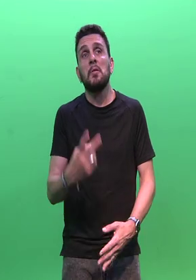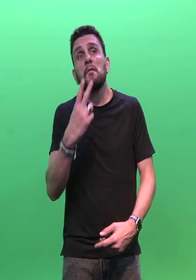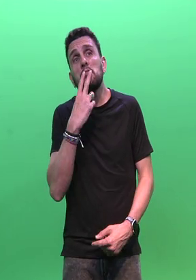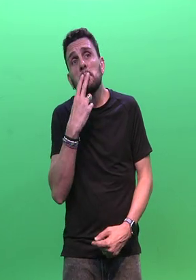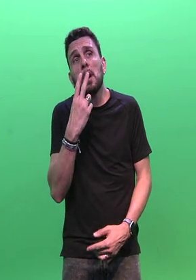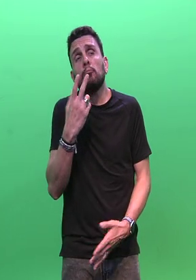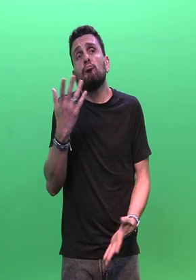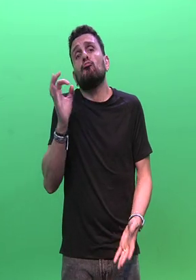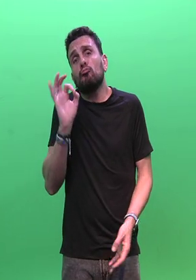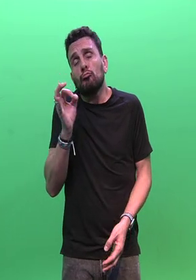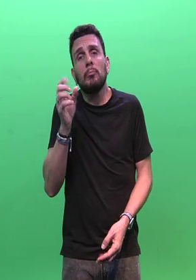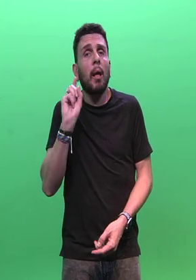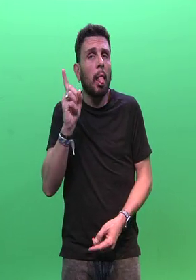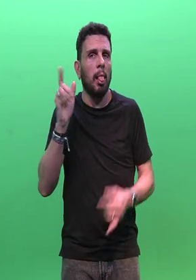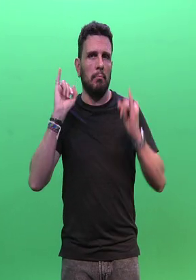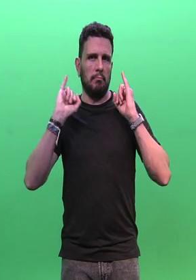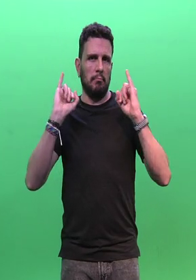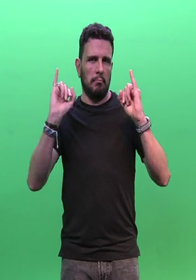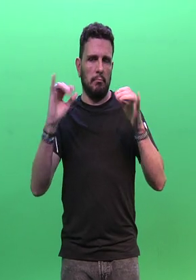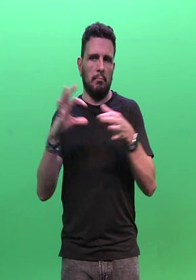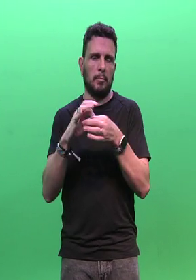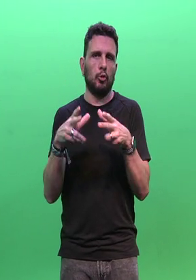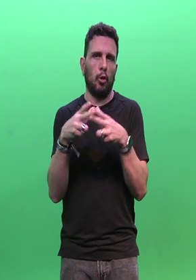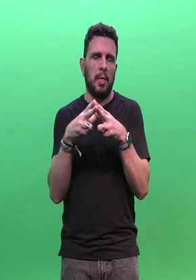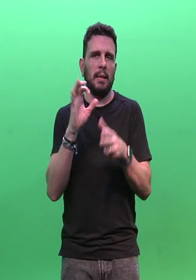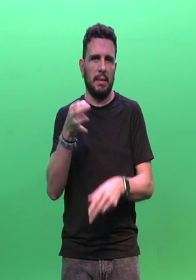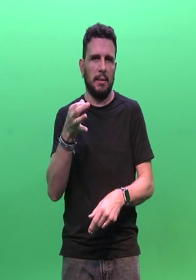Sí que fumo, però només de festa, soc fumador social.